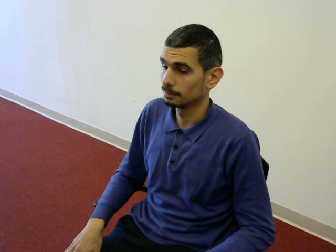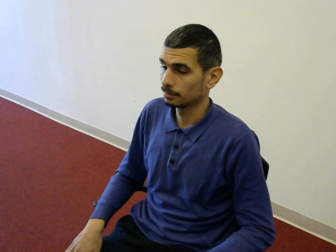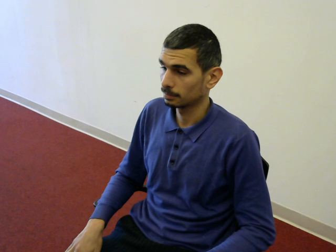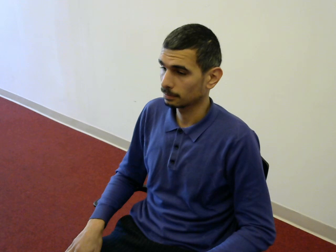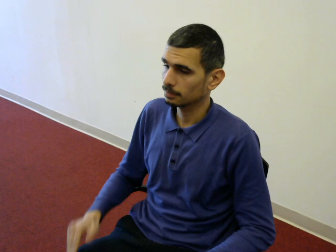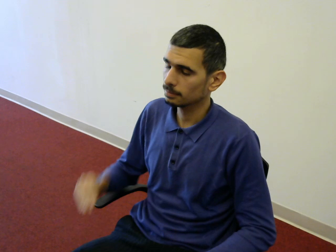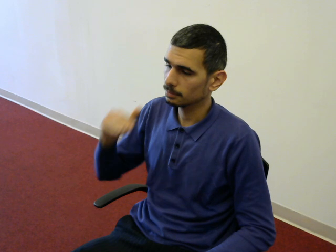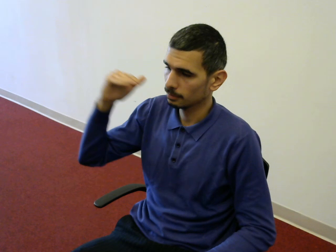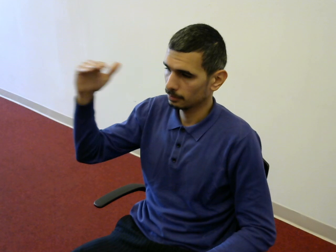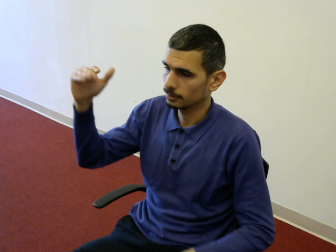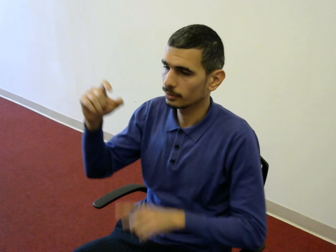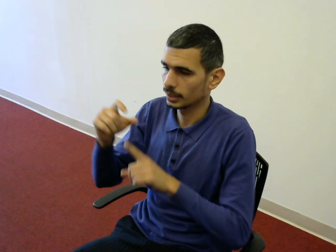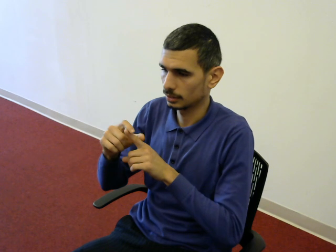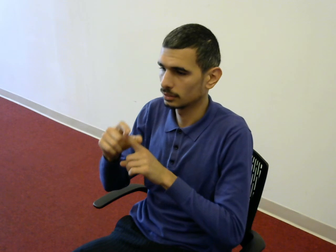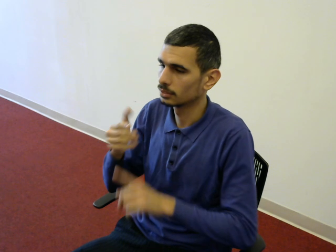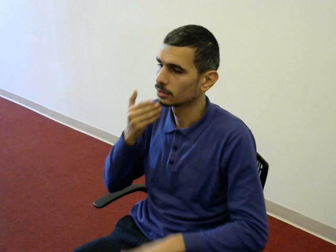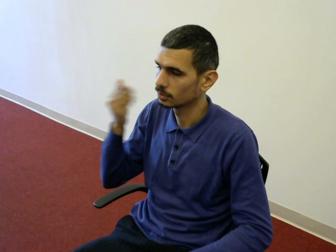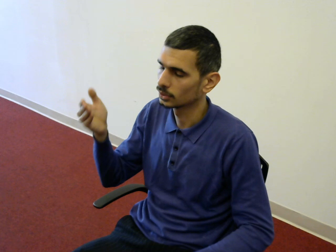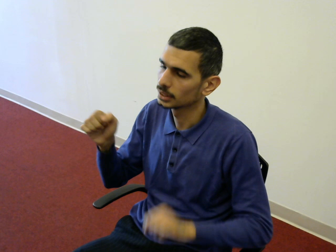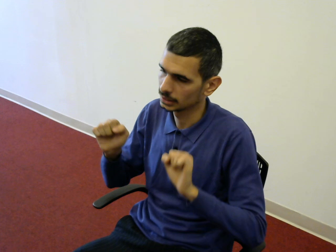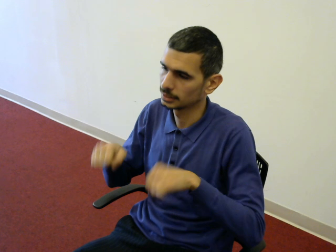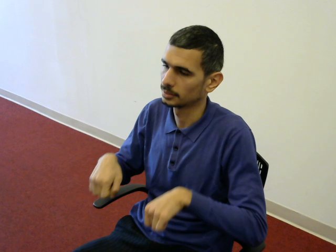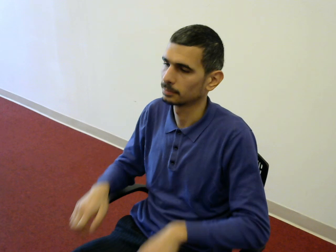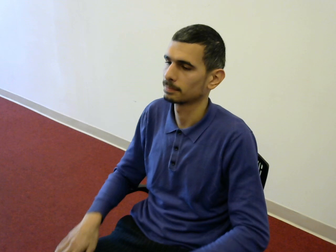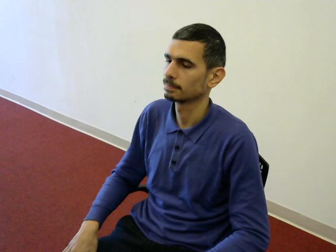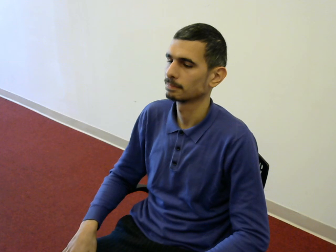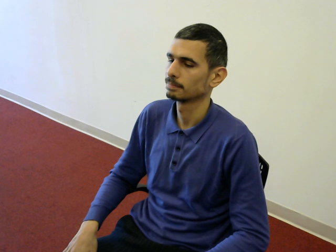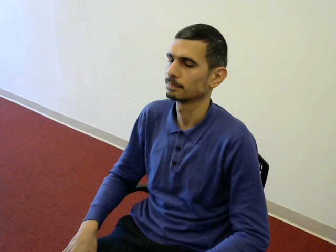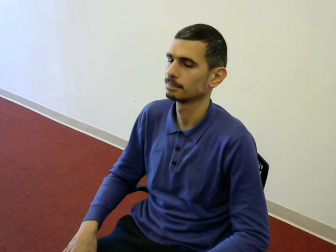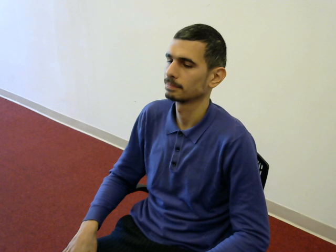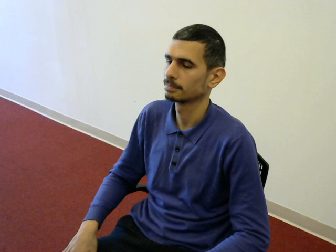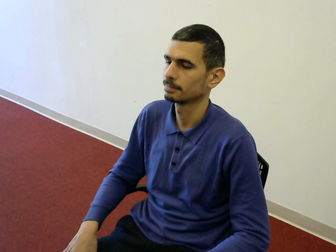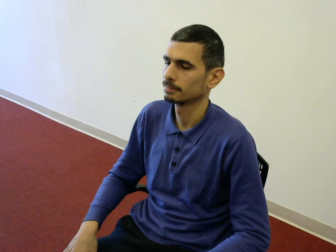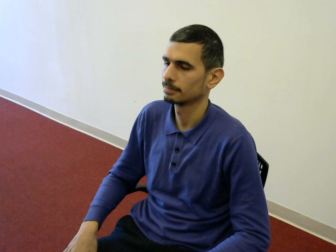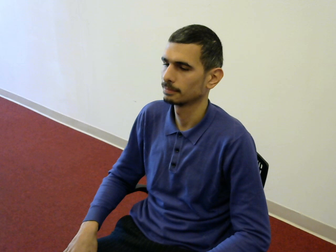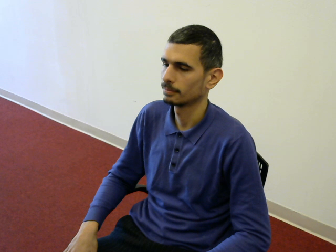Sizdən söz soruşmaq olar?